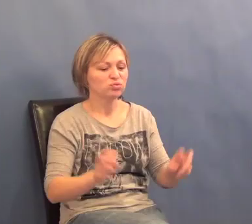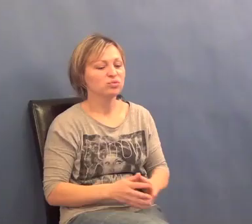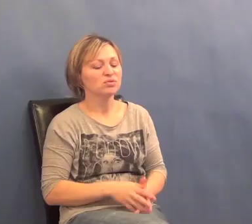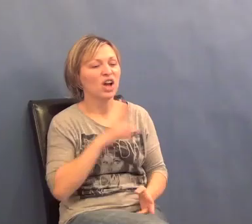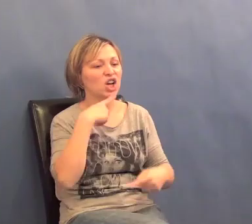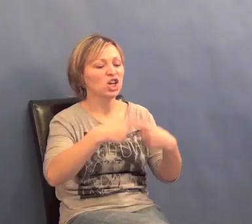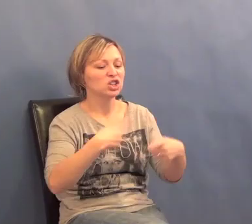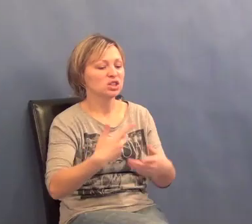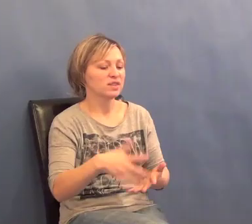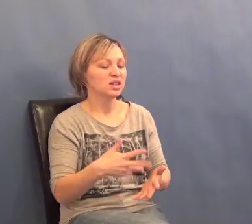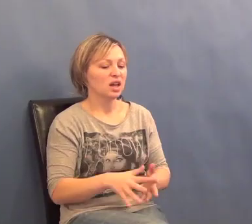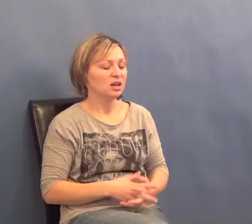A liczniki za wodę nabijają, są wydatki.